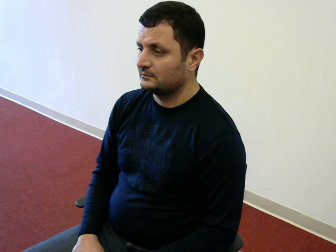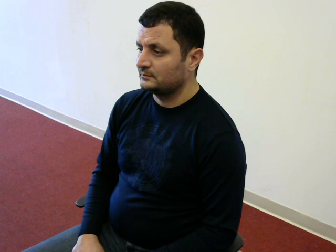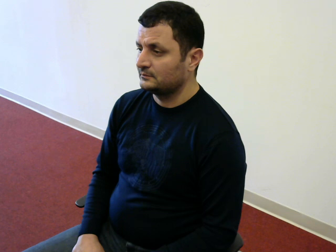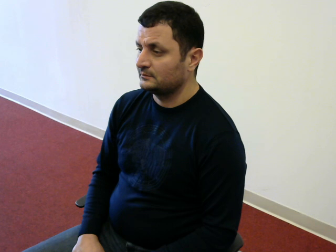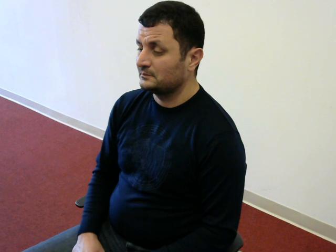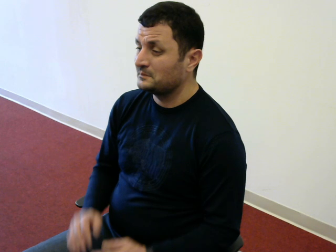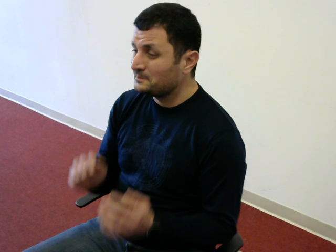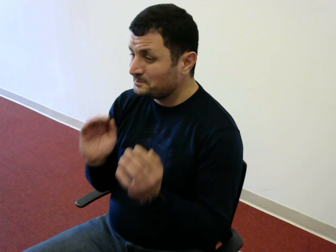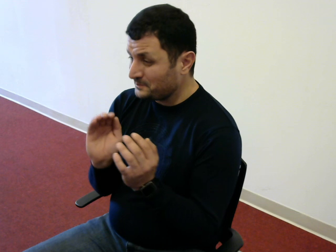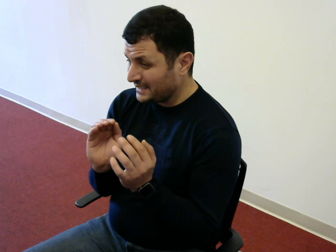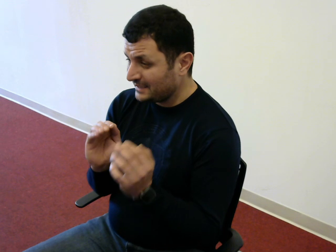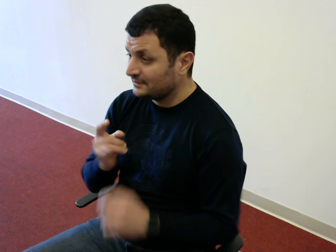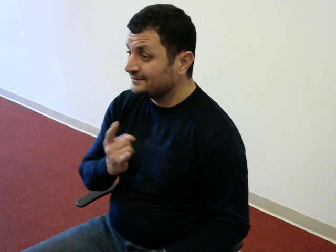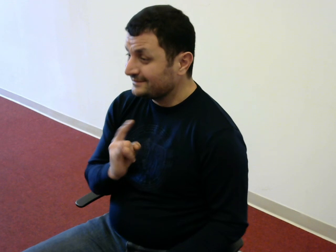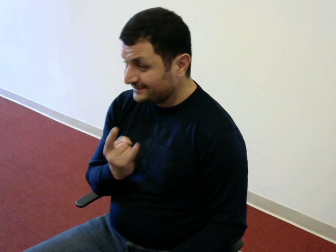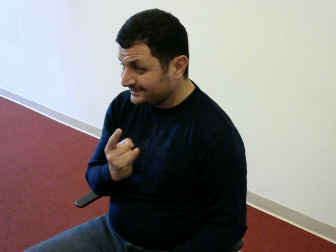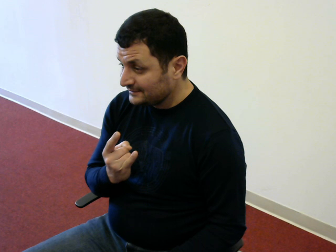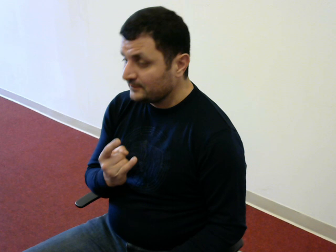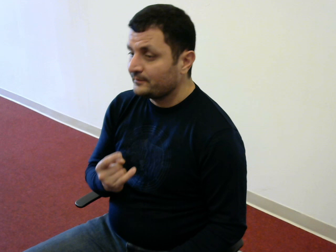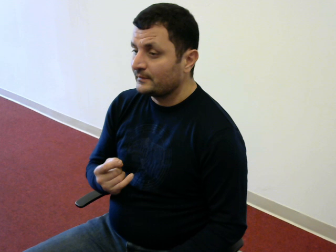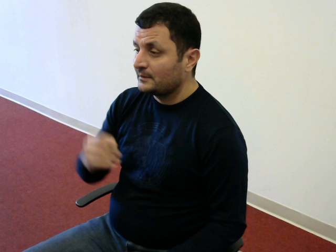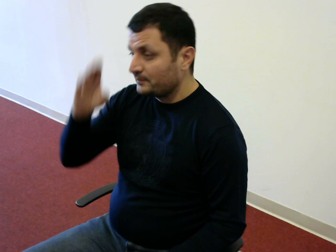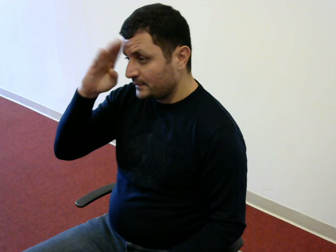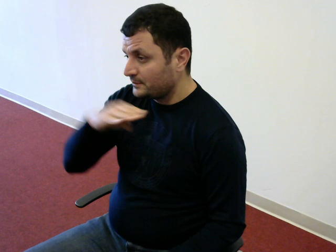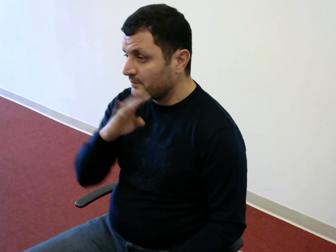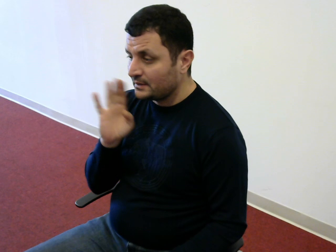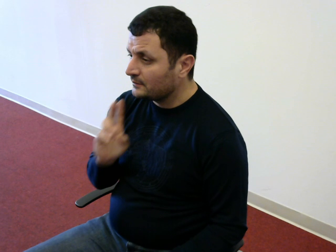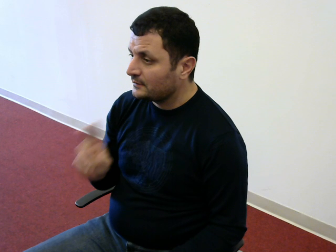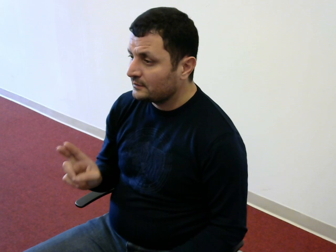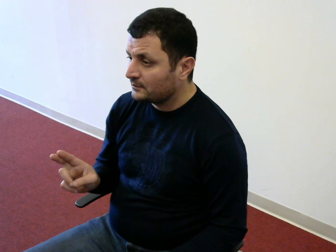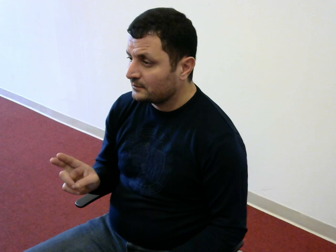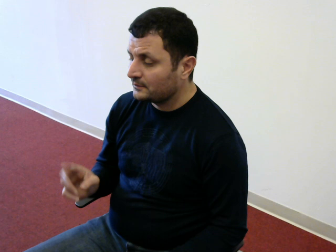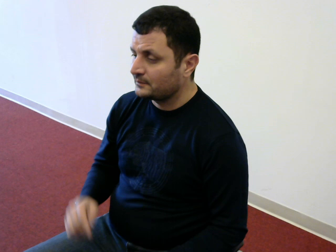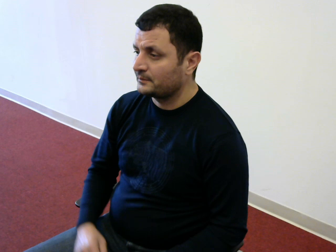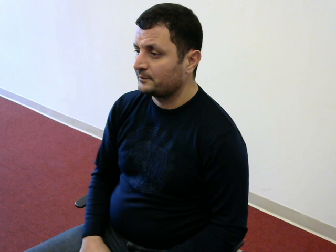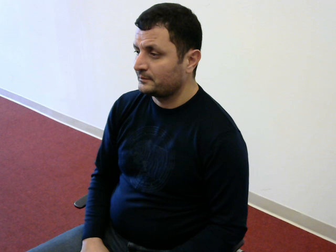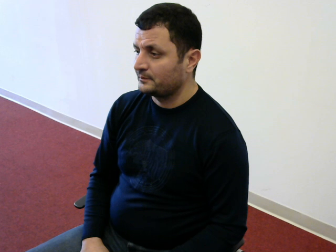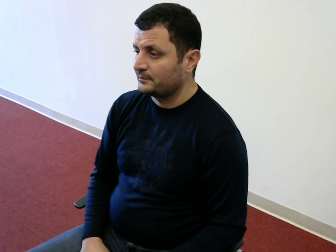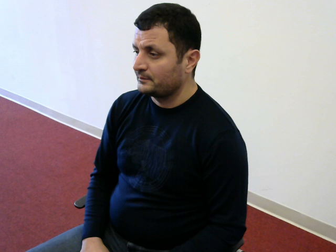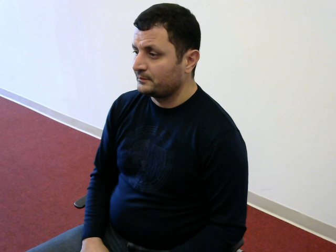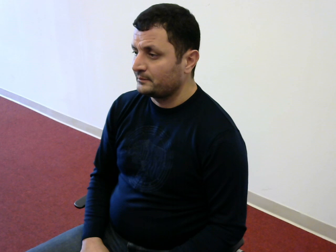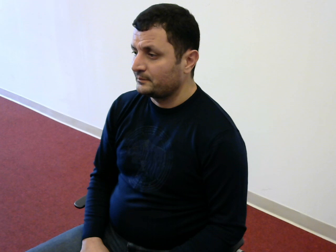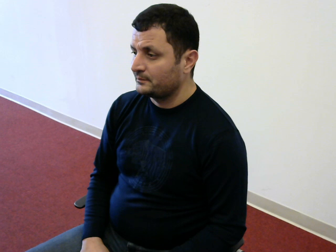Körpə uşağın valideyni kimdir?